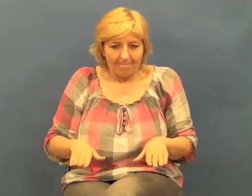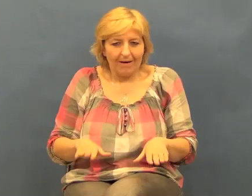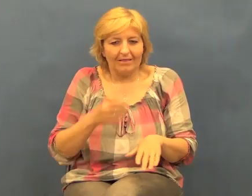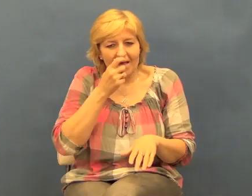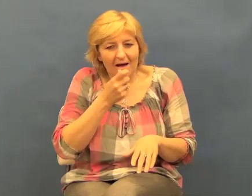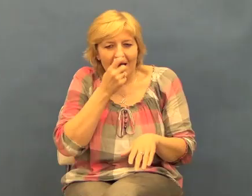Charlie Chaplin.